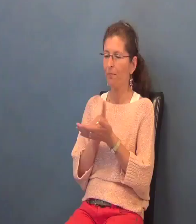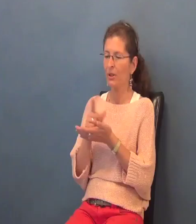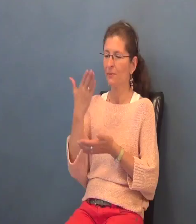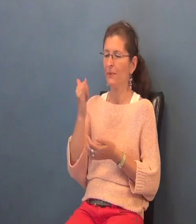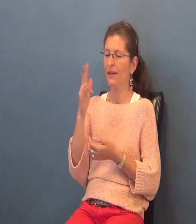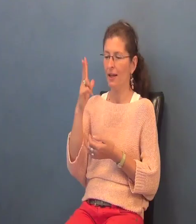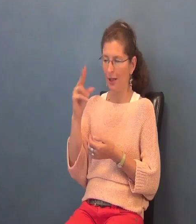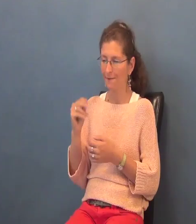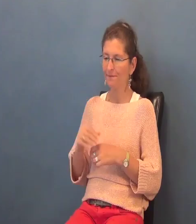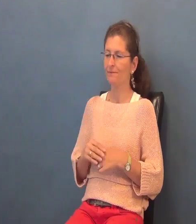Myszka Mike.